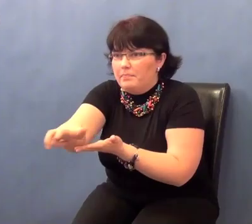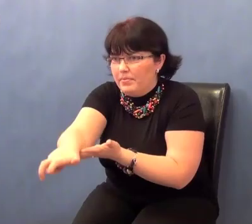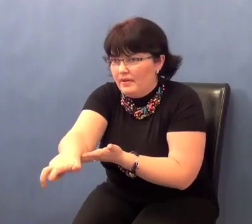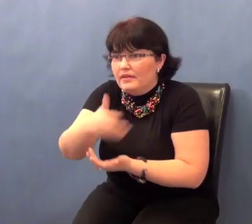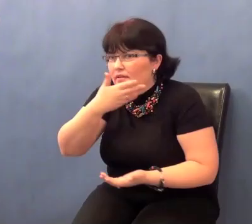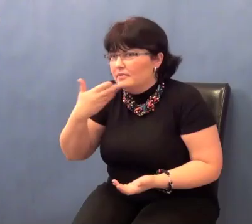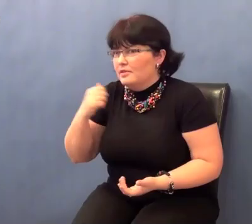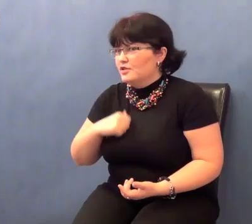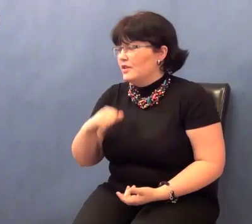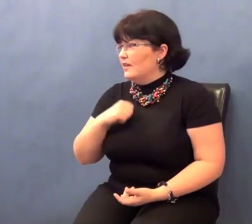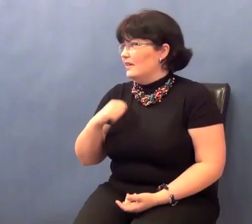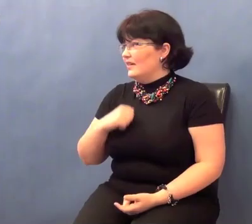Nie było i czekał.